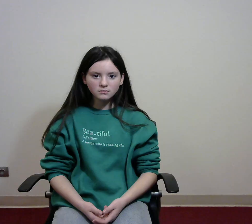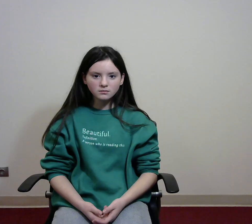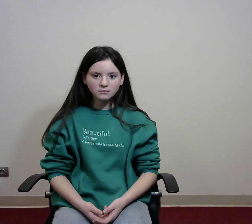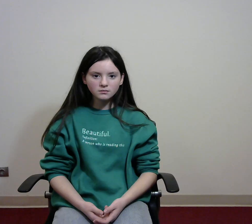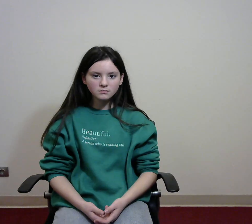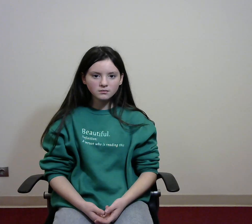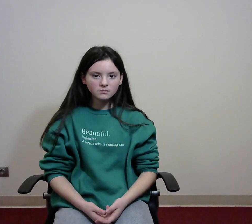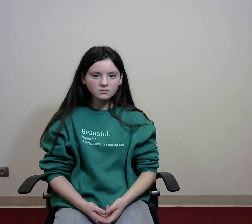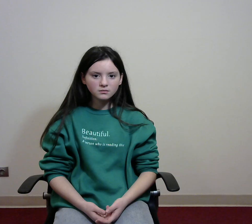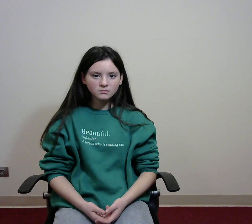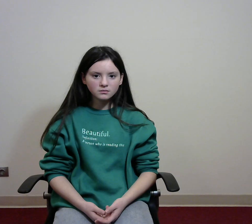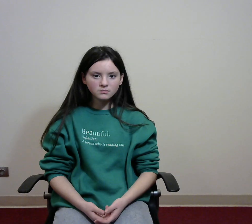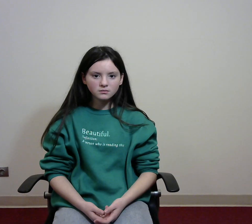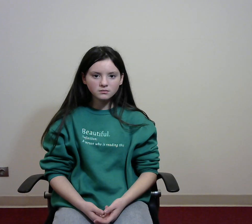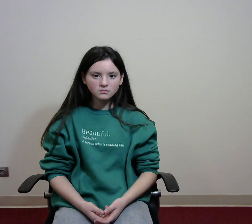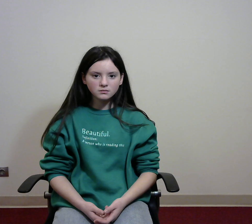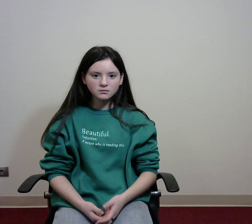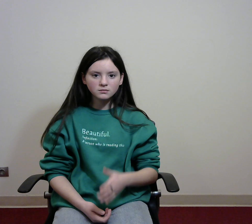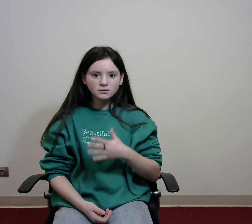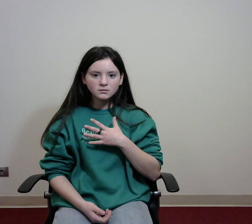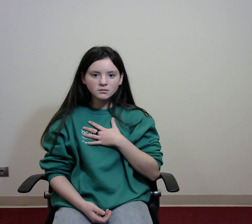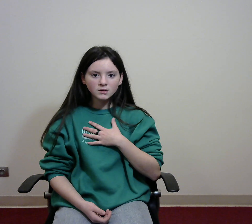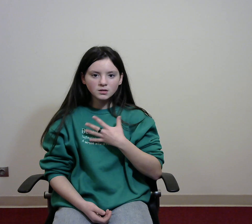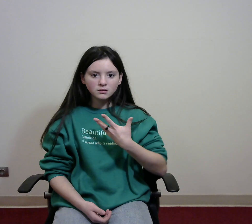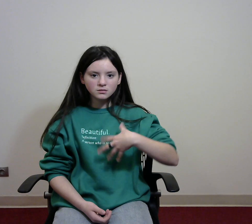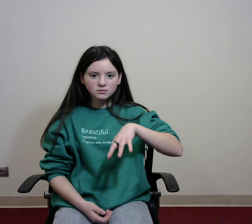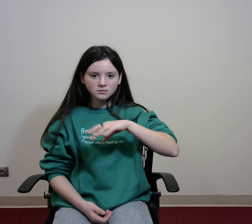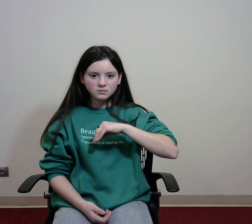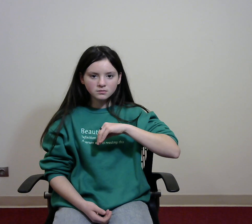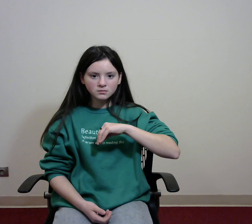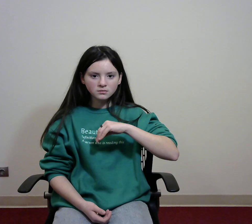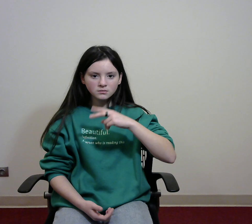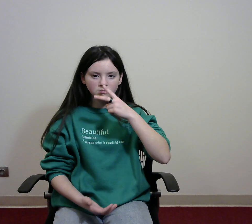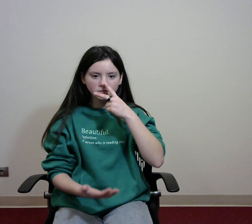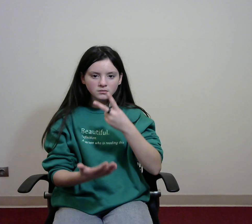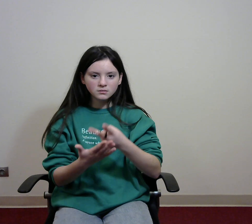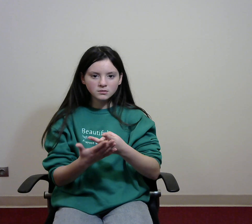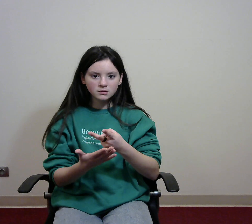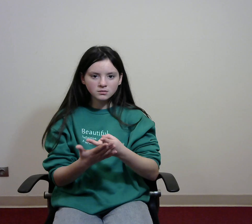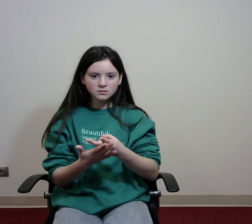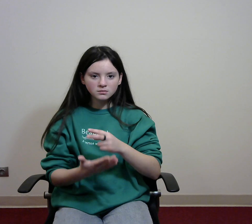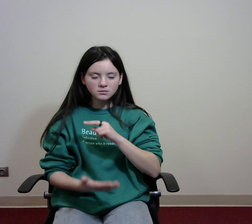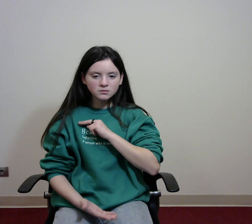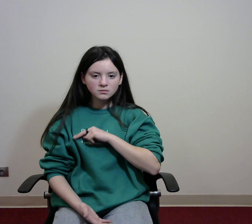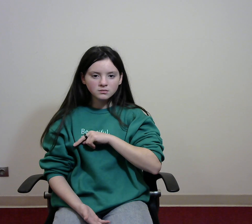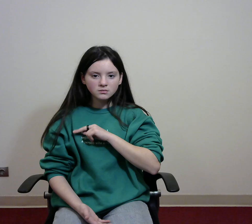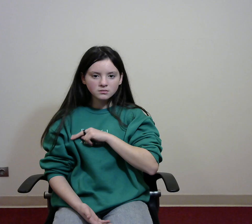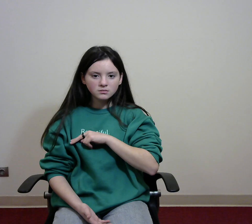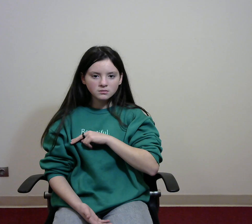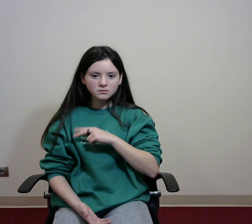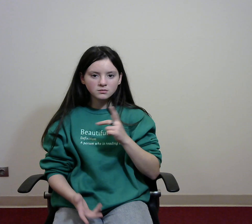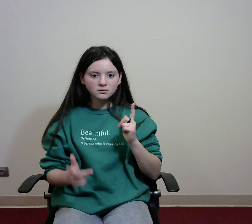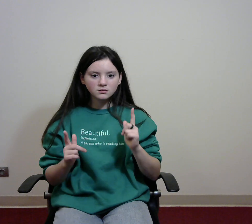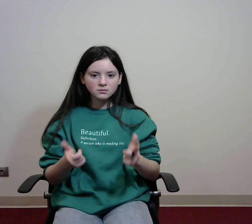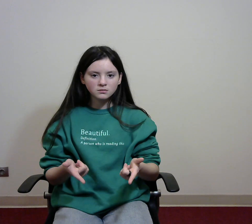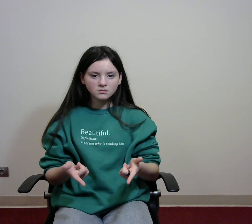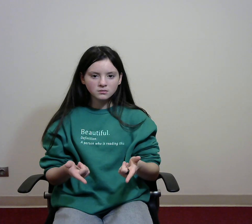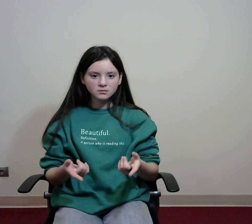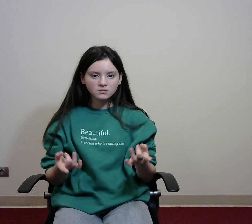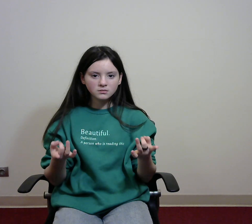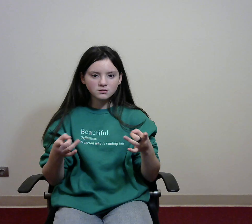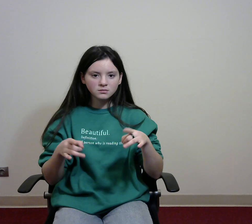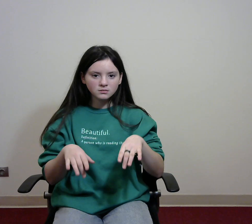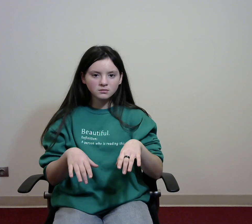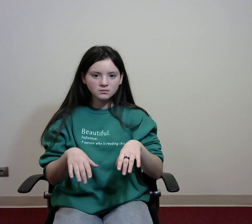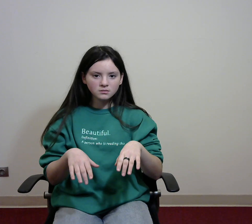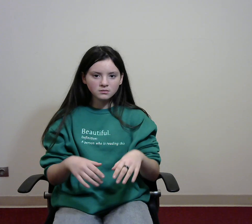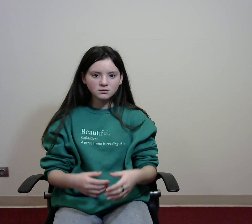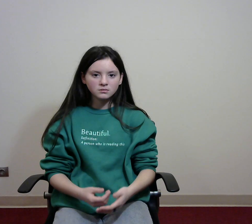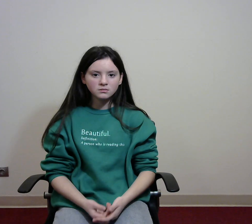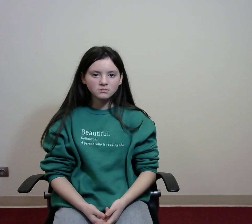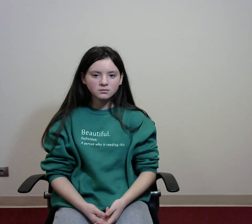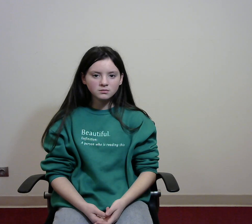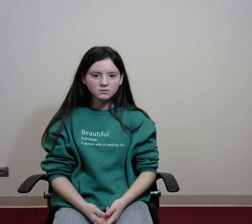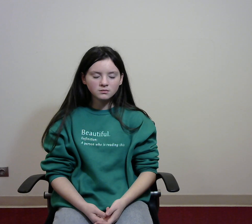Biz göstərilən işdən razı qaldıq